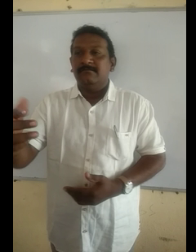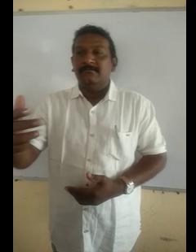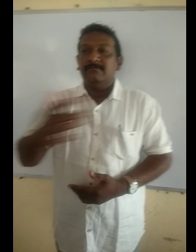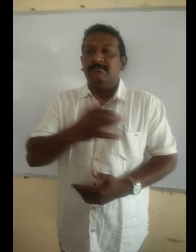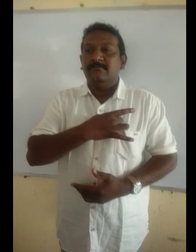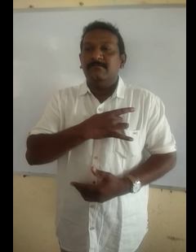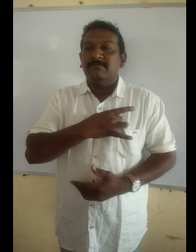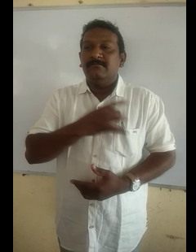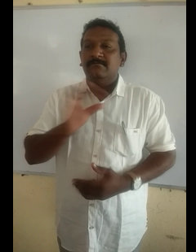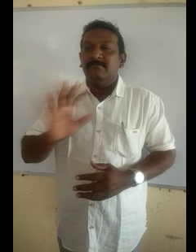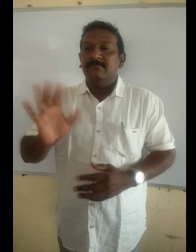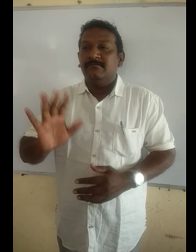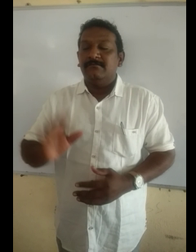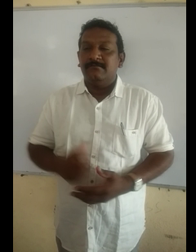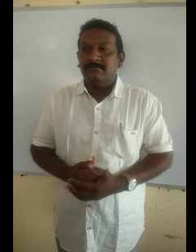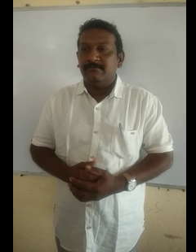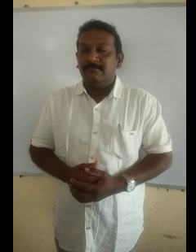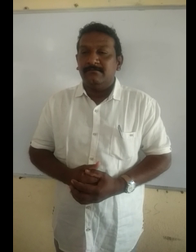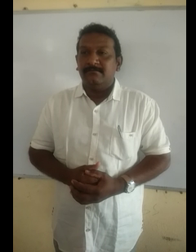do not hurt me